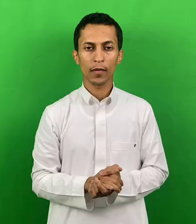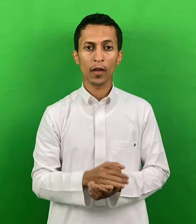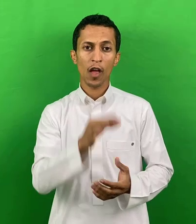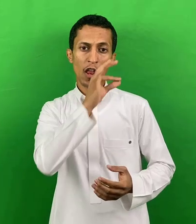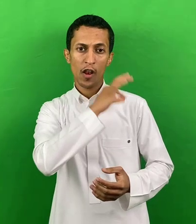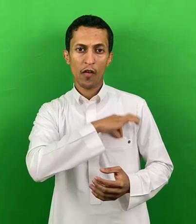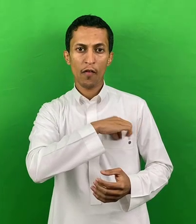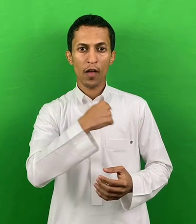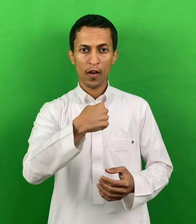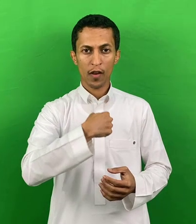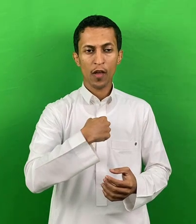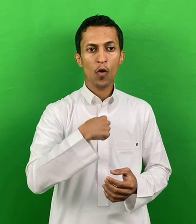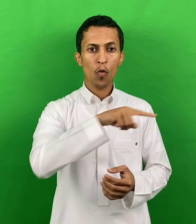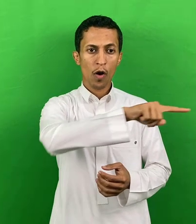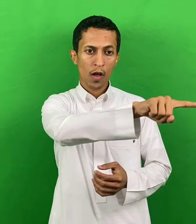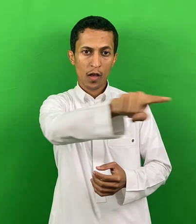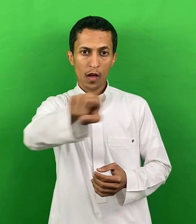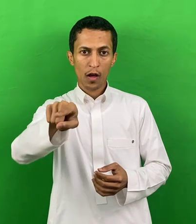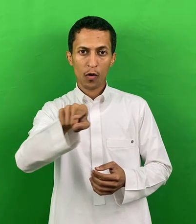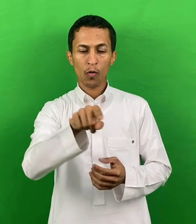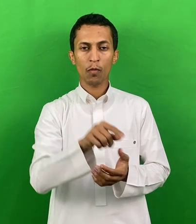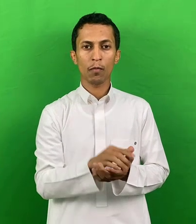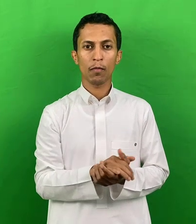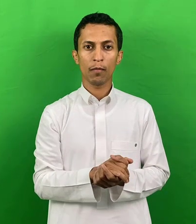نفعني وإياكم